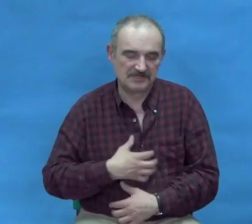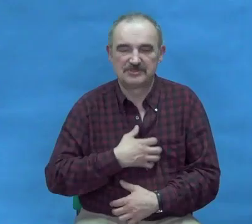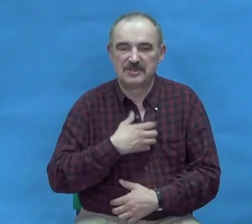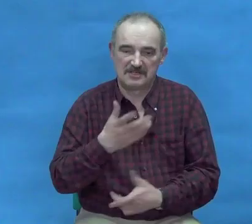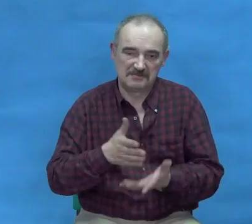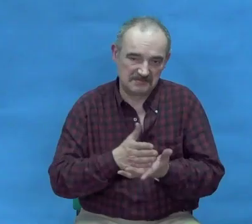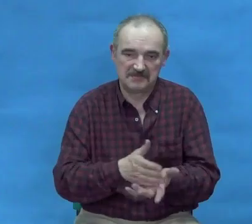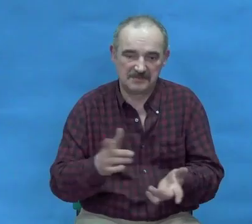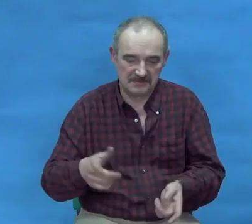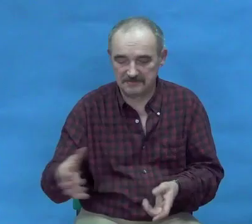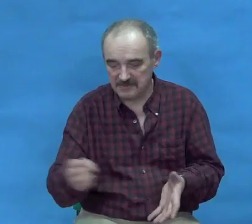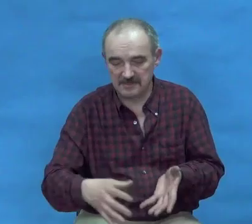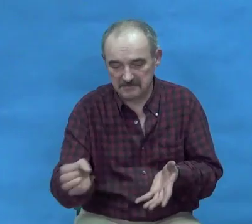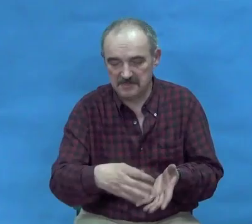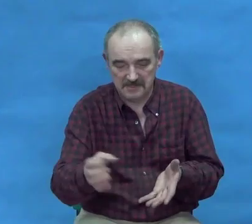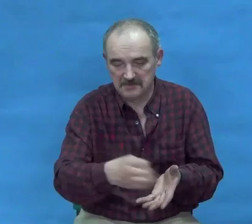Pomogli mu pozbierać gruszki.